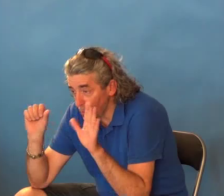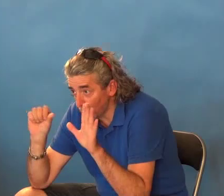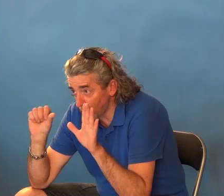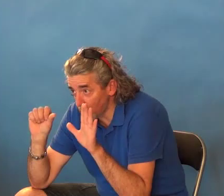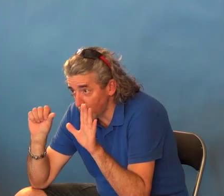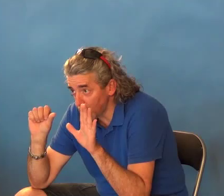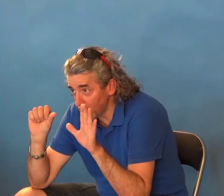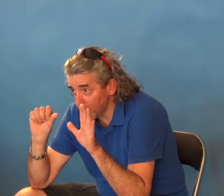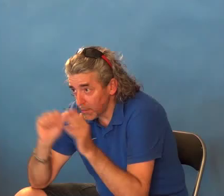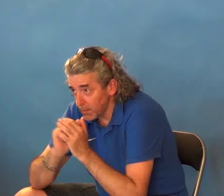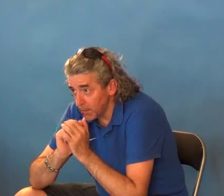Szósta?